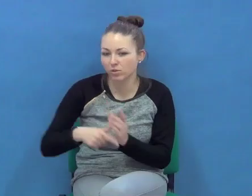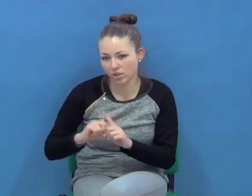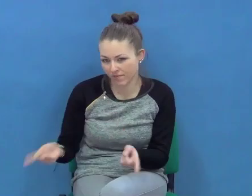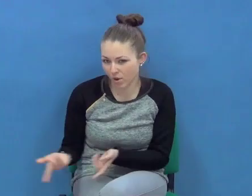Tam nie wolno.